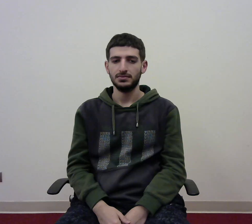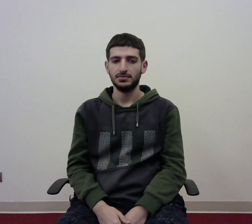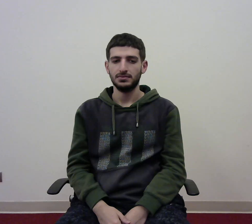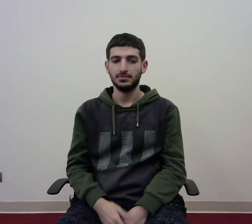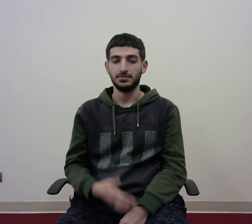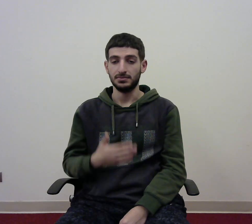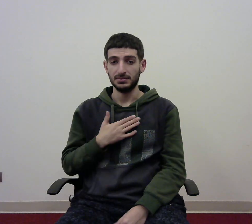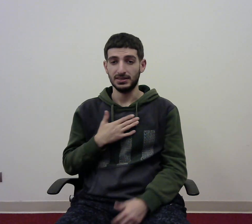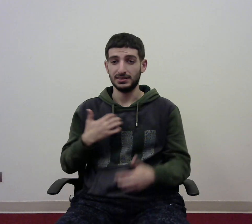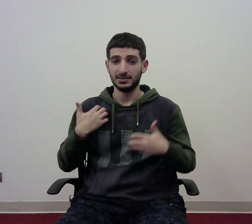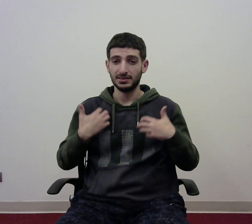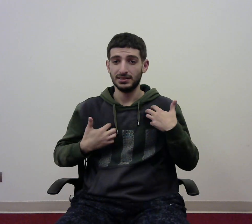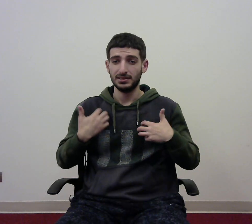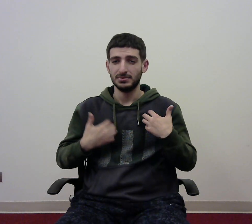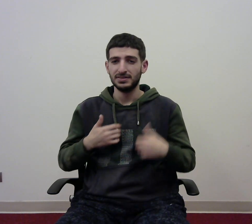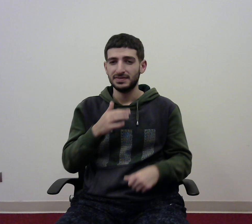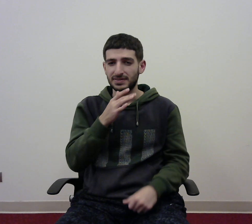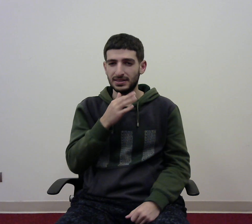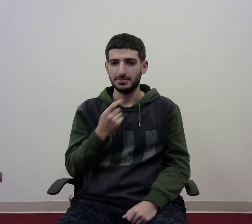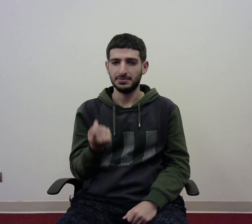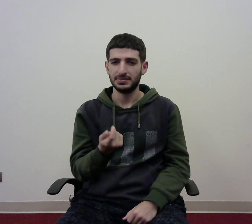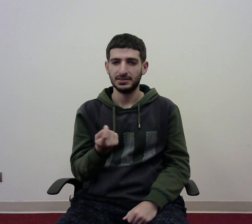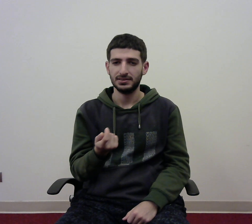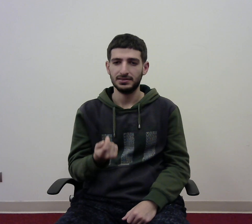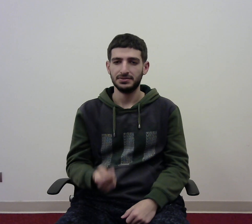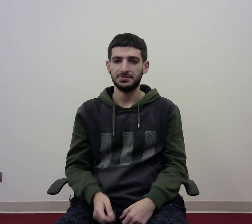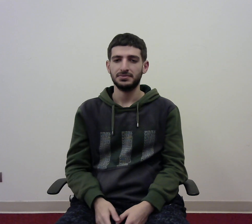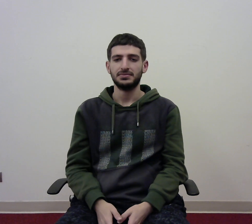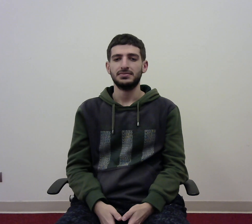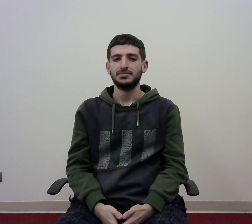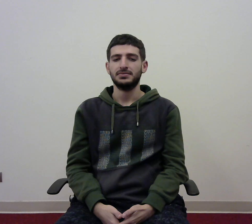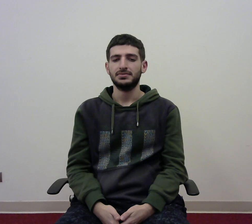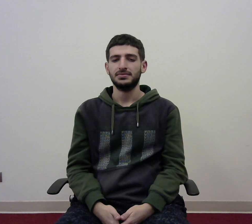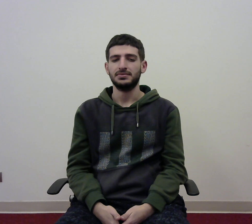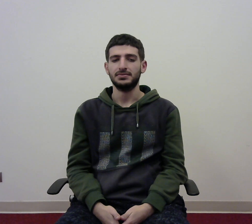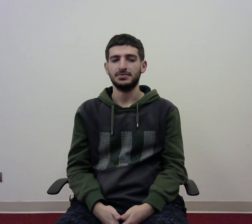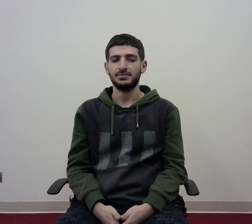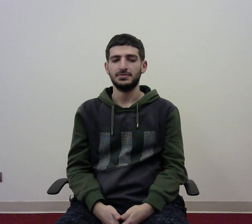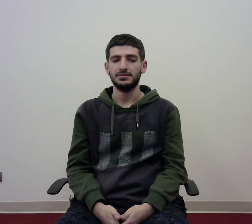Mən tələsirəm, vaxtım azdır